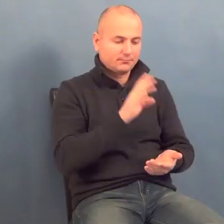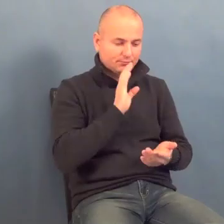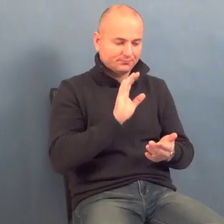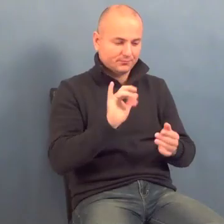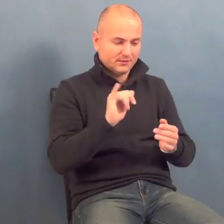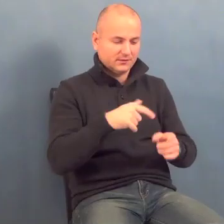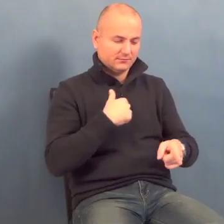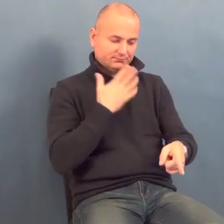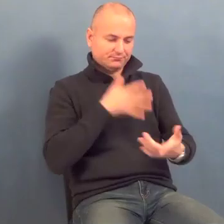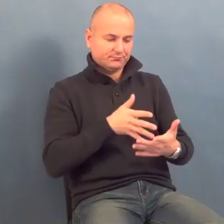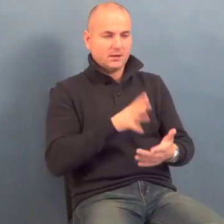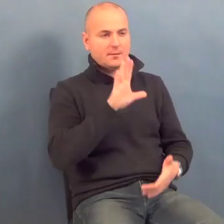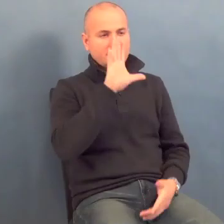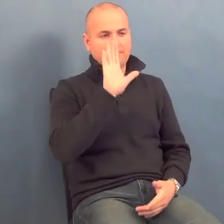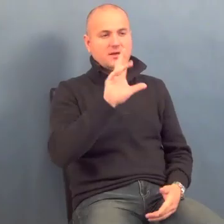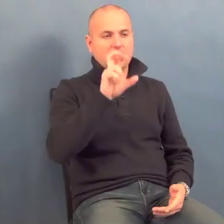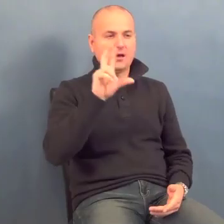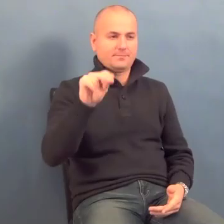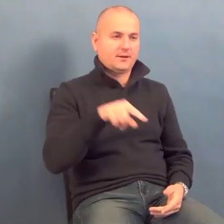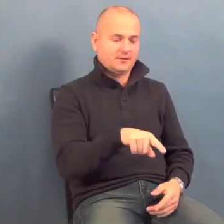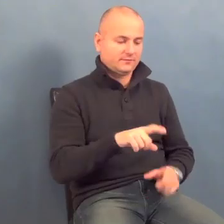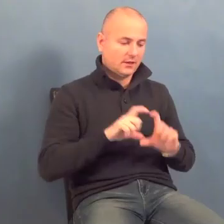Tak to wygląda, jak dla mnie to jest BHP.